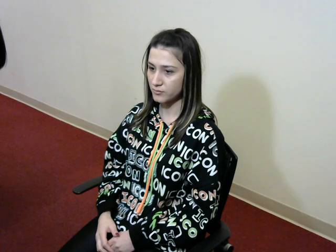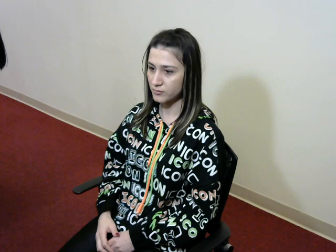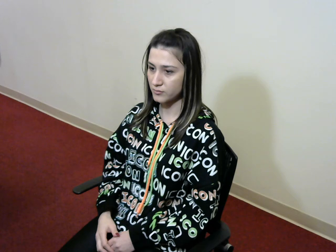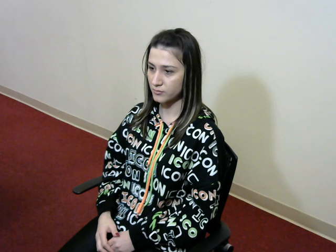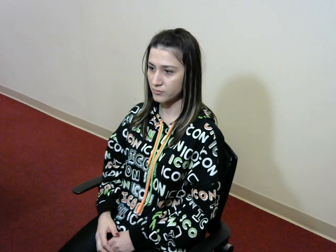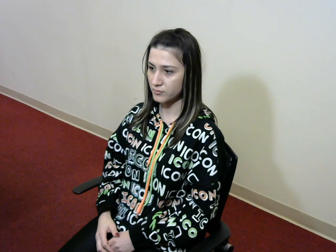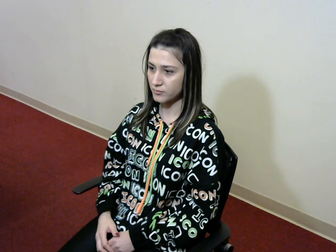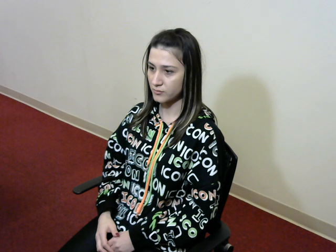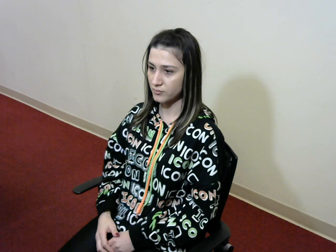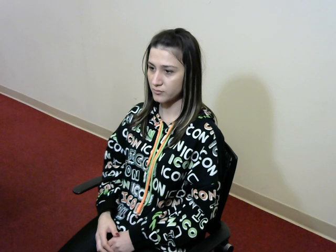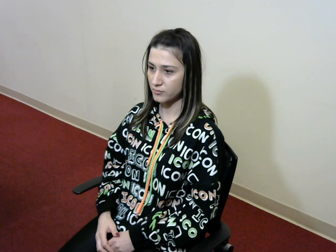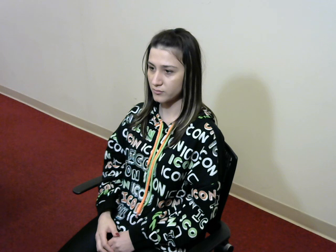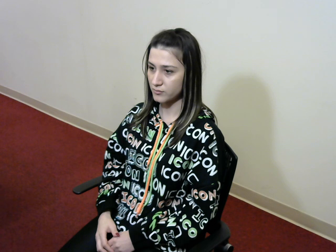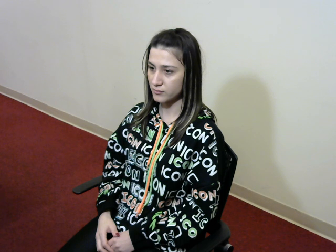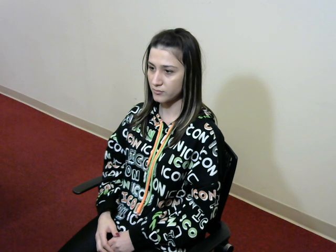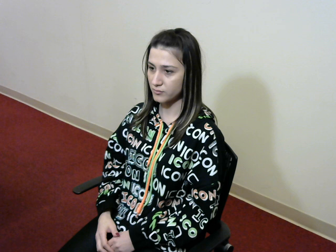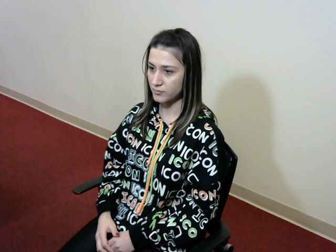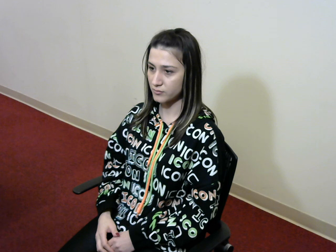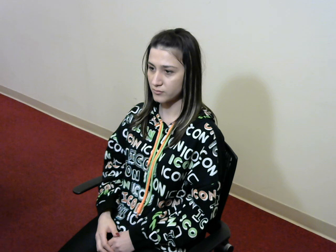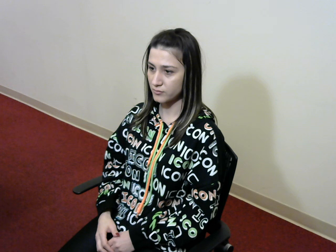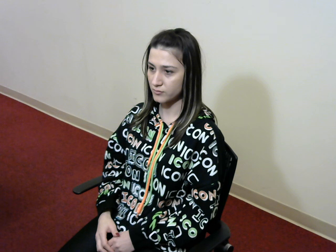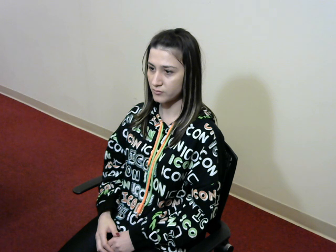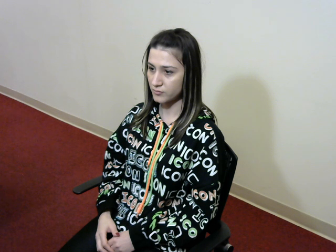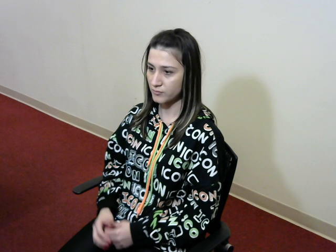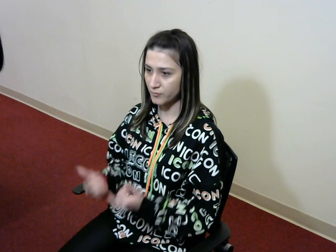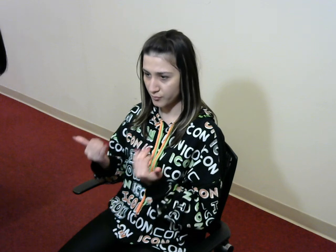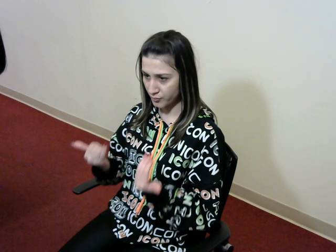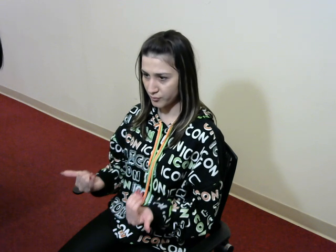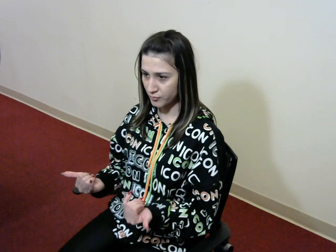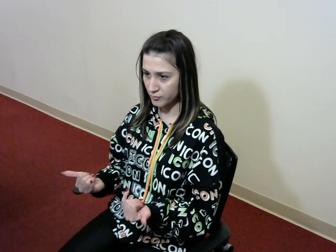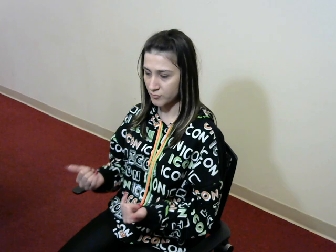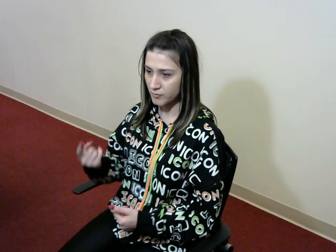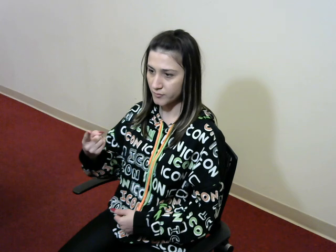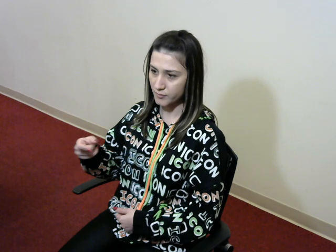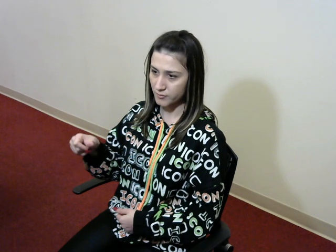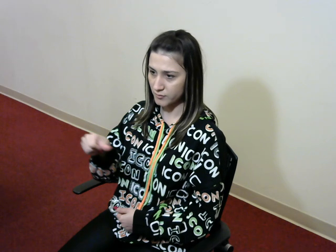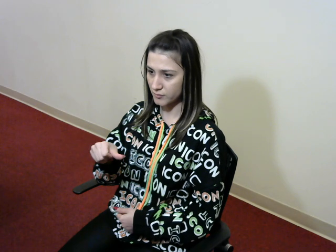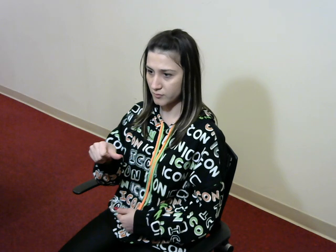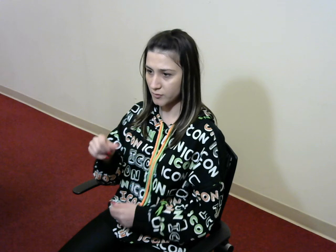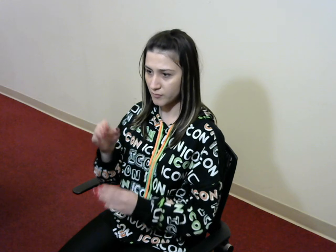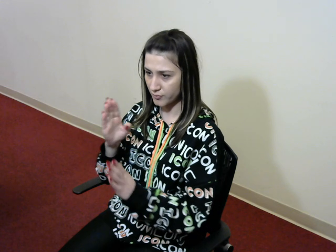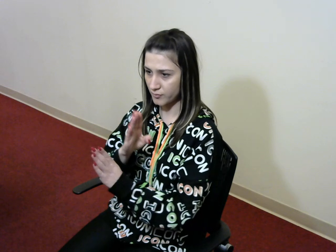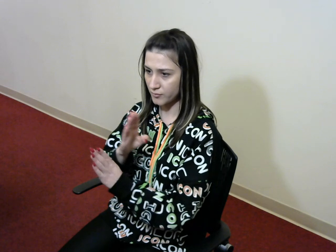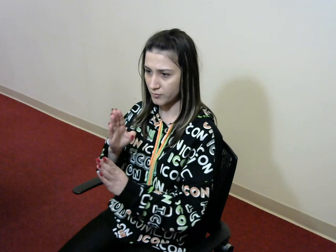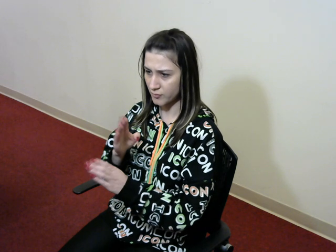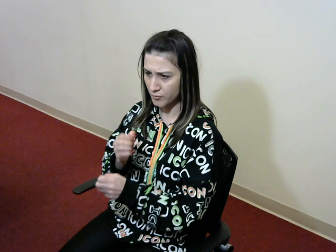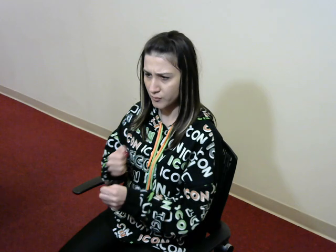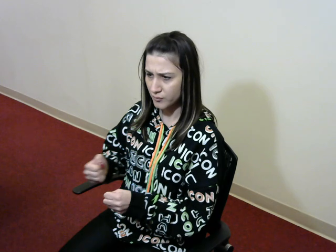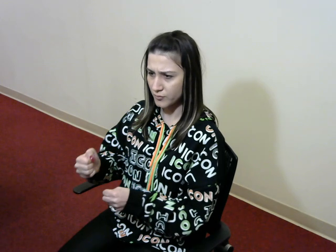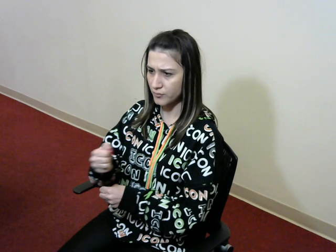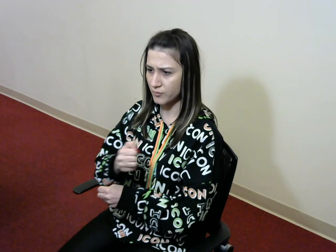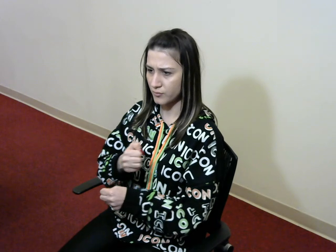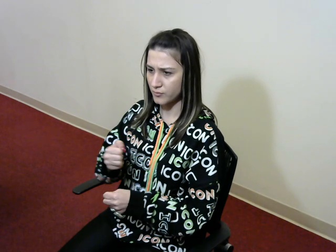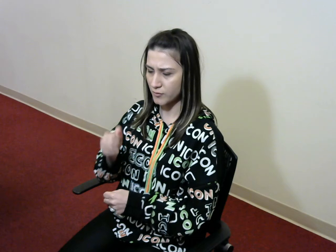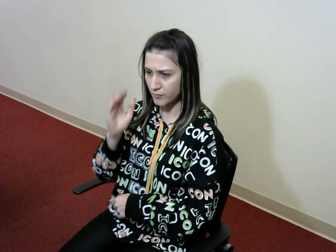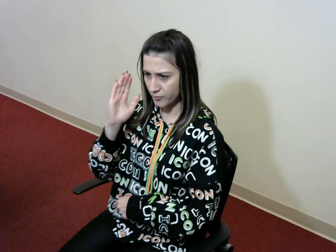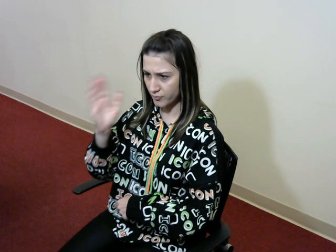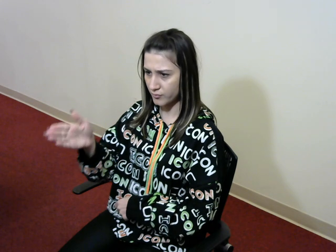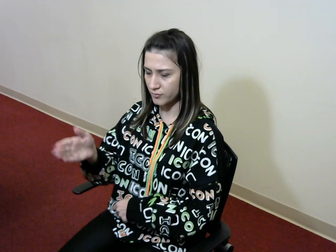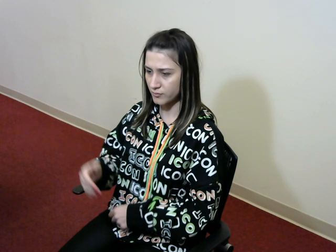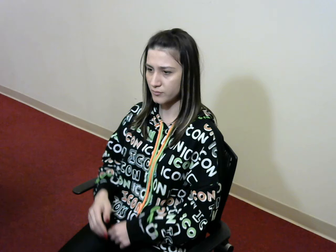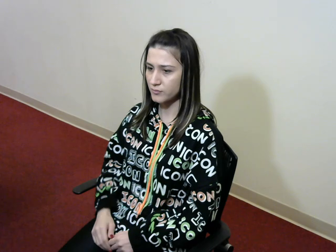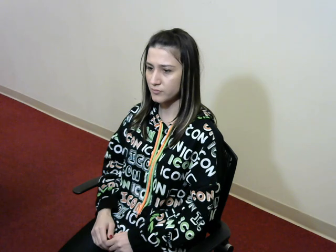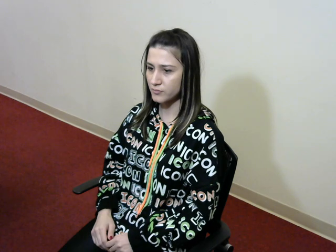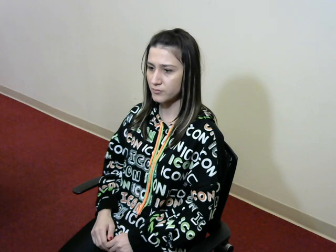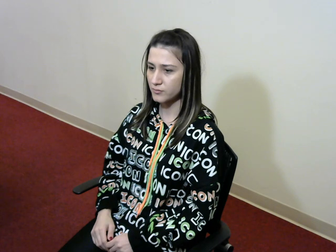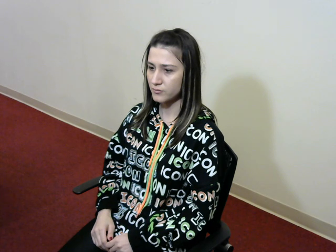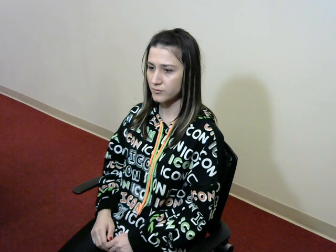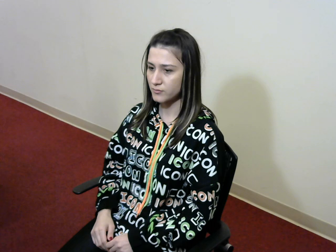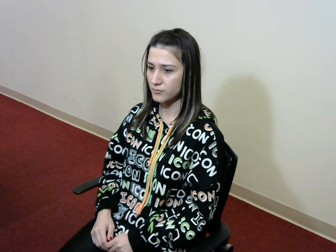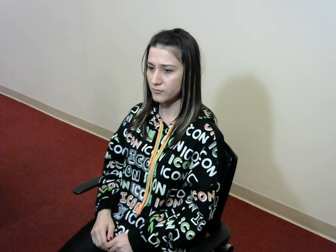Bu həftə hava küləkli olacaq